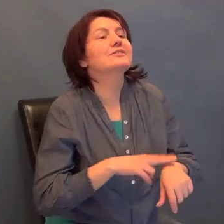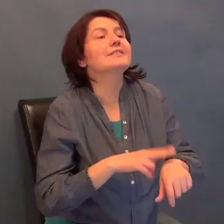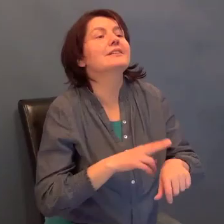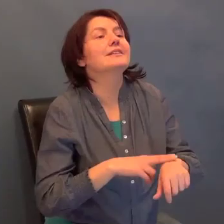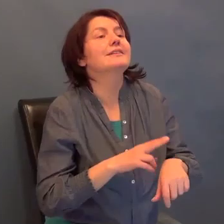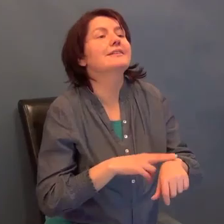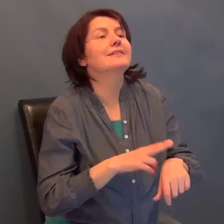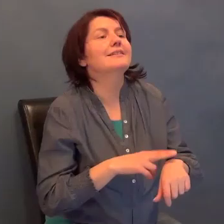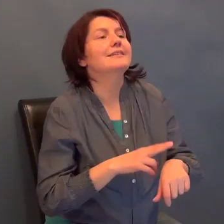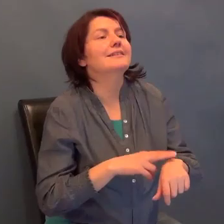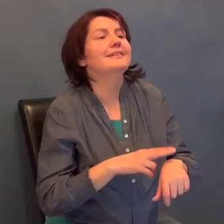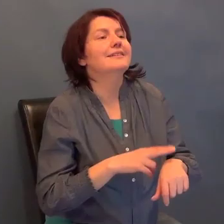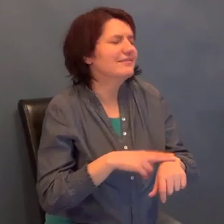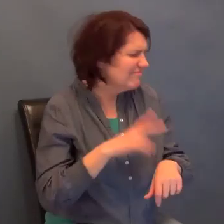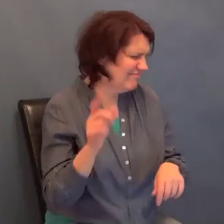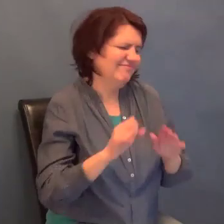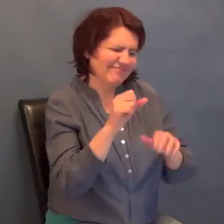Która godzina?